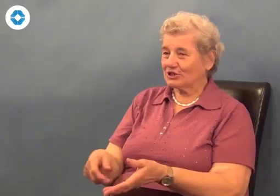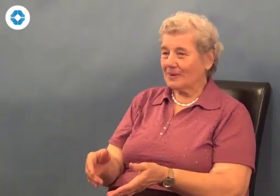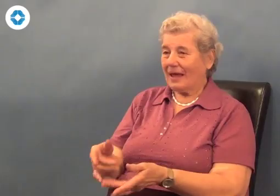A nie.